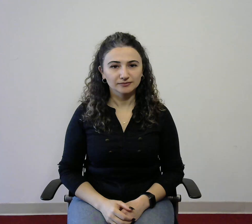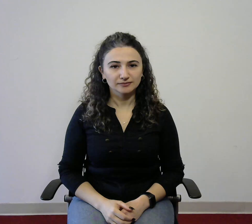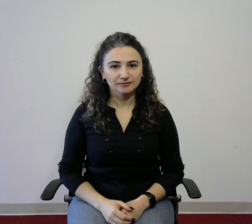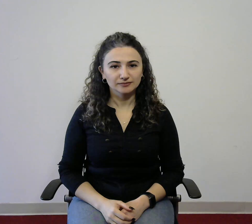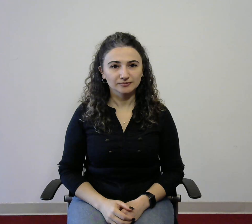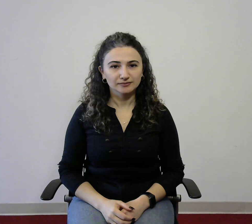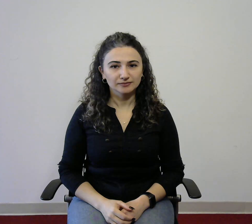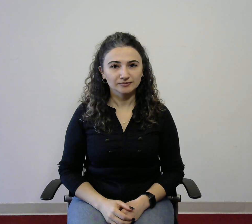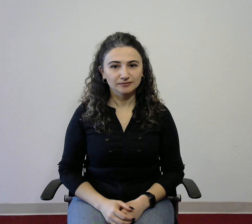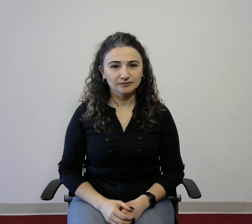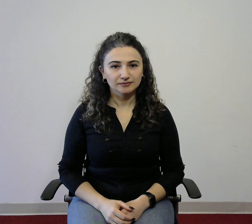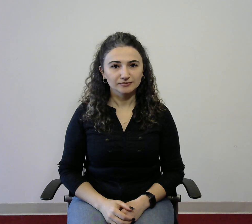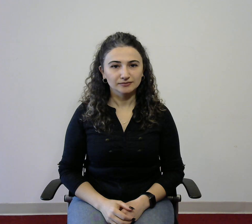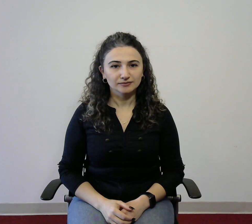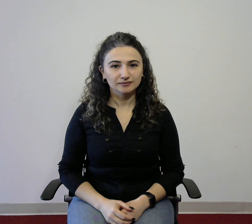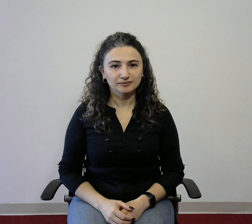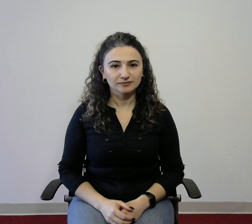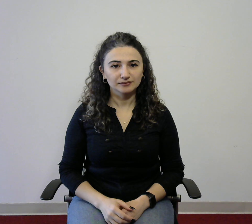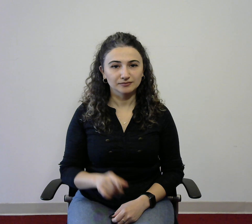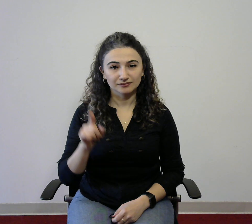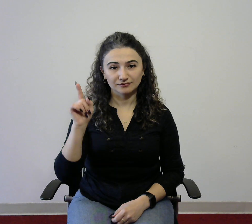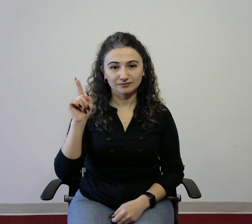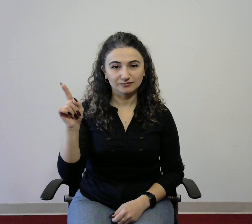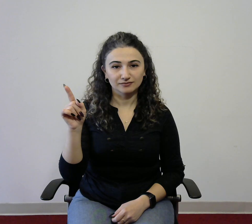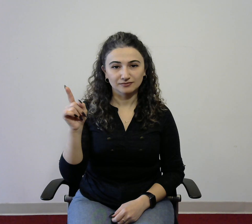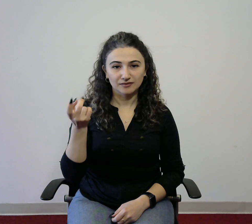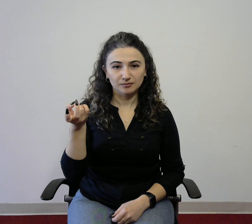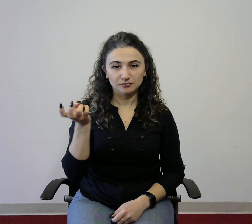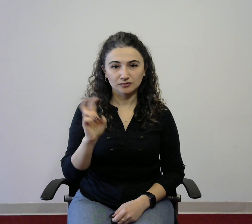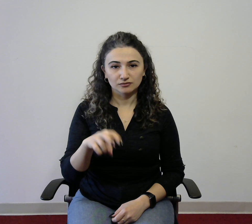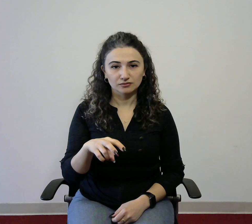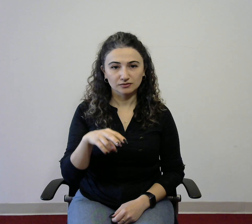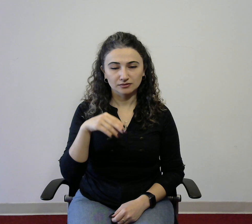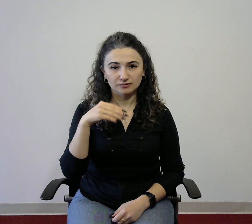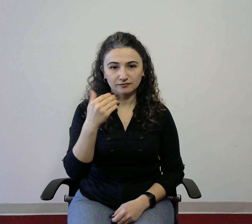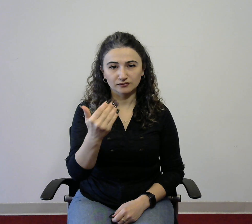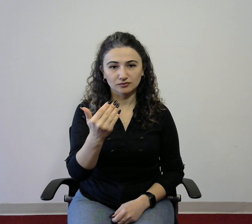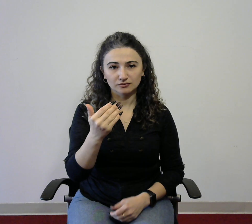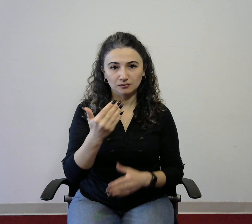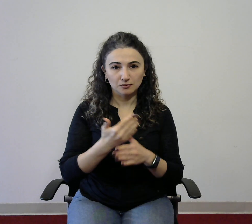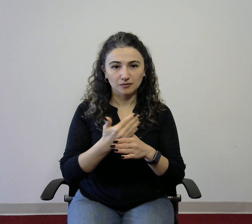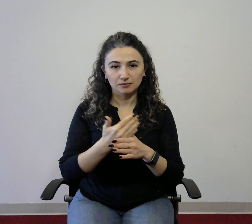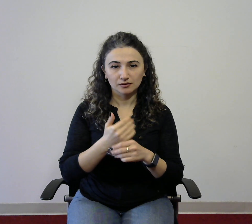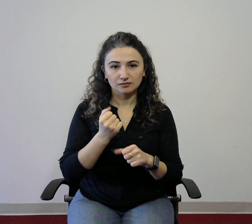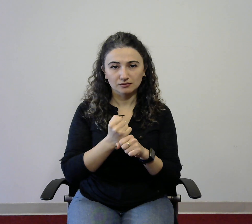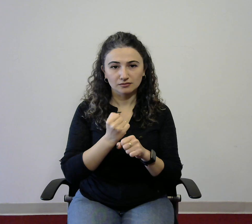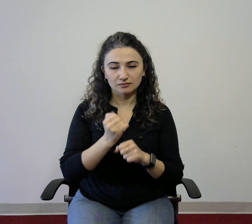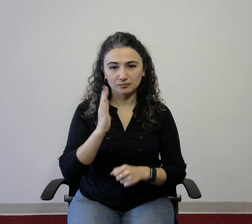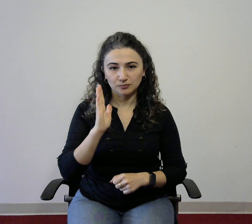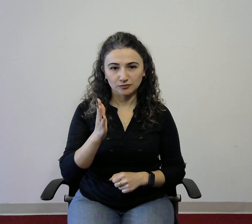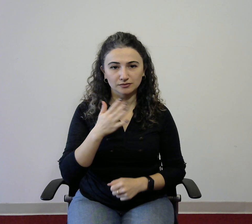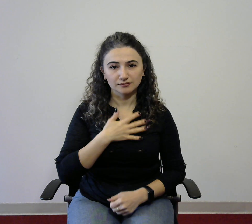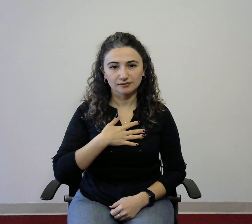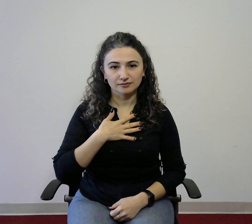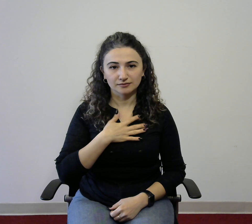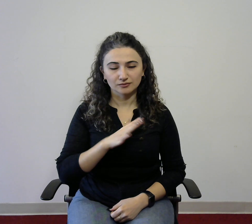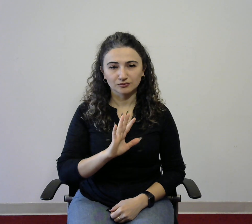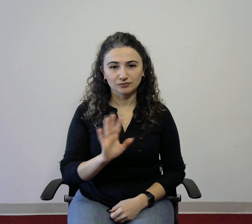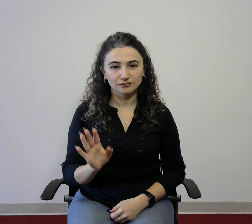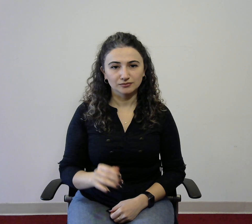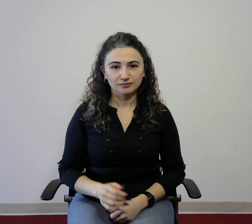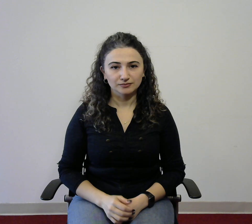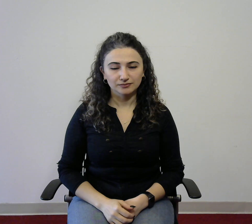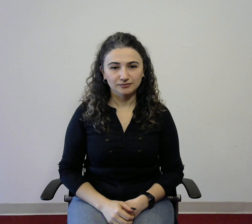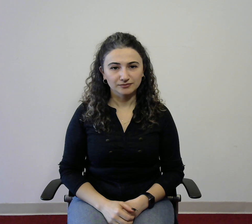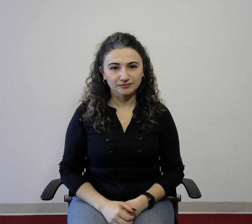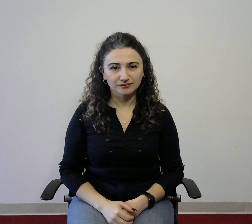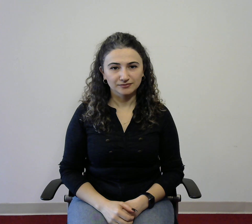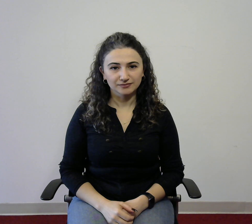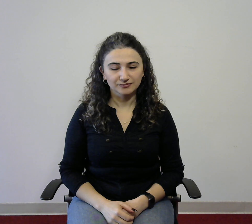O gəlib sizə kömək edəcək, narahat olmayın